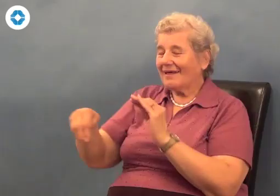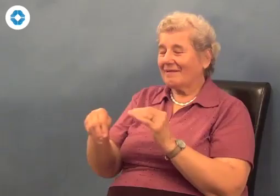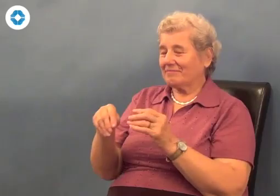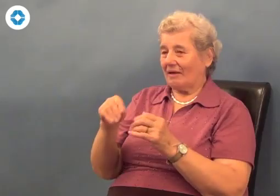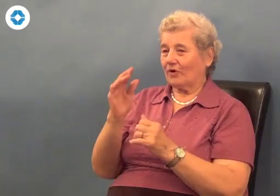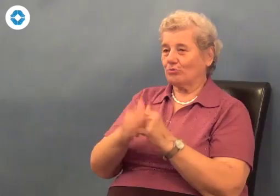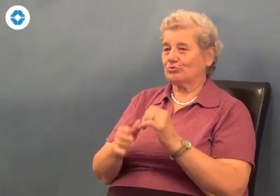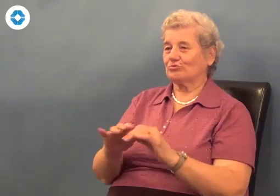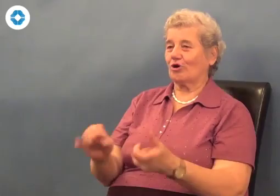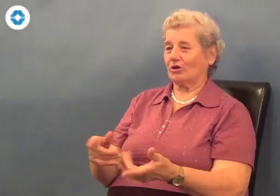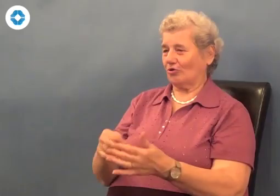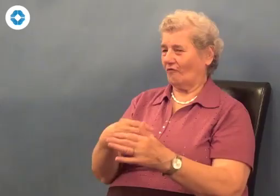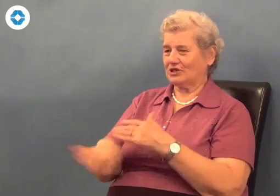I w końcu co wyszło?